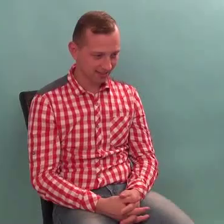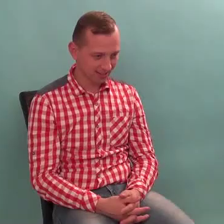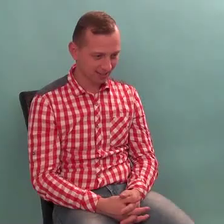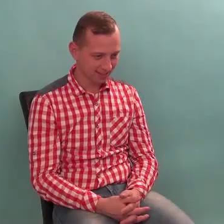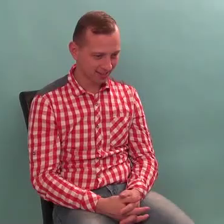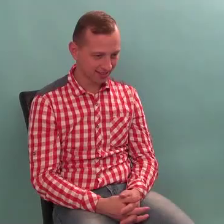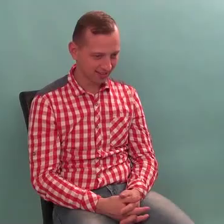Zaraz, spokojnie.